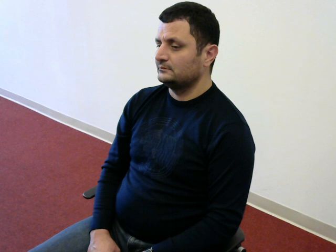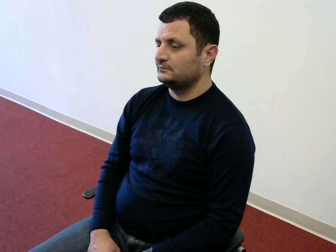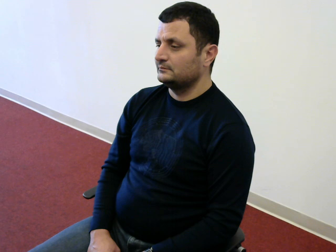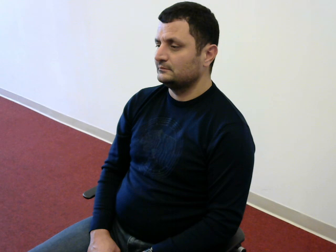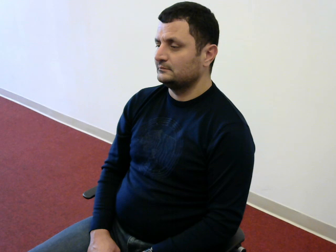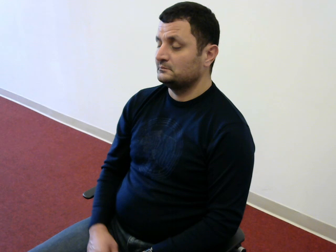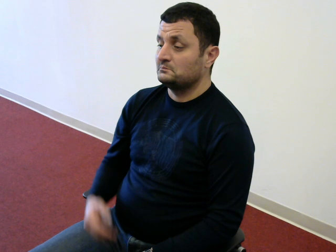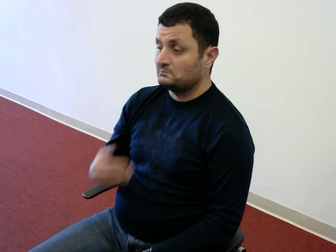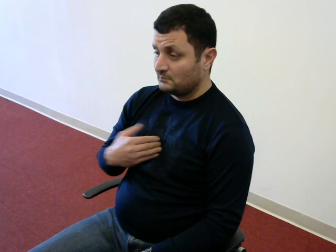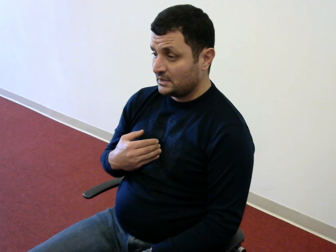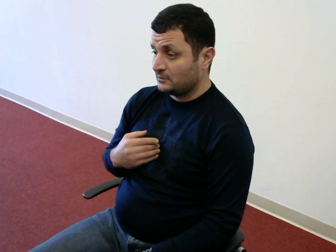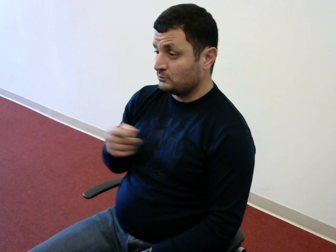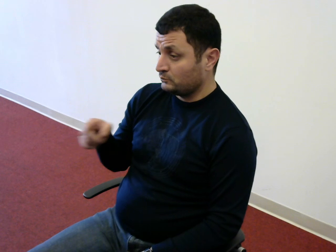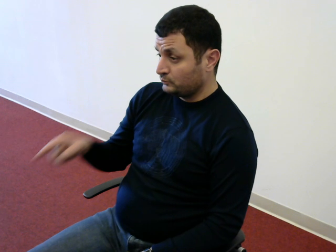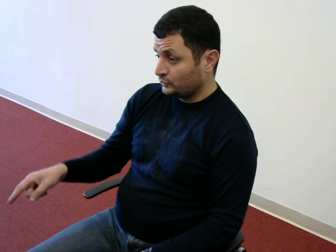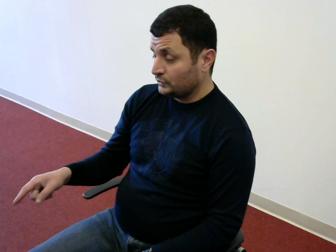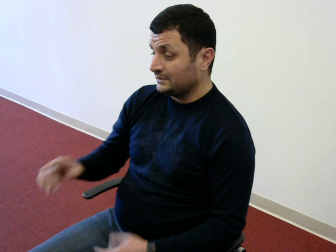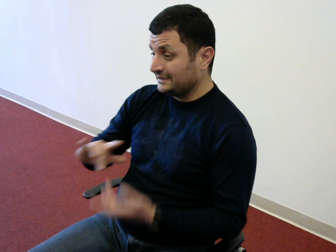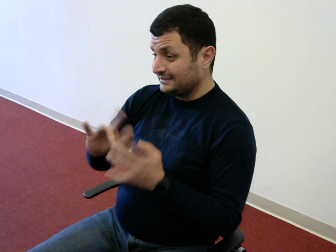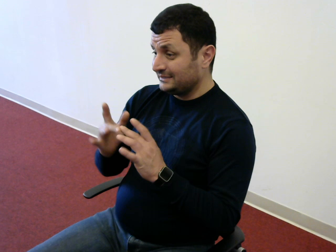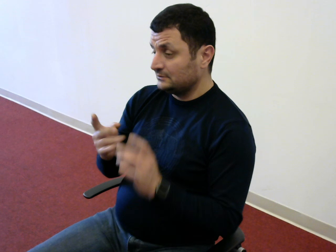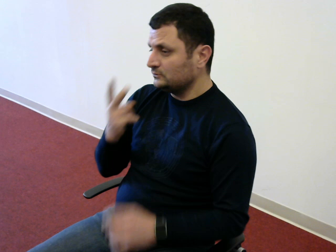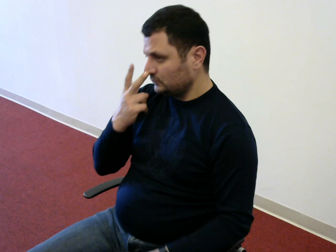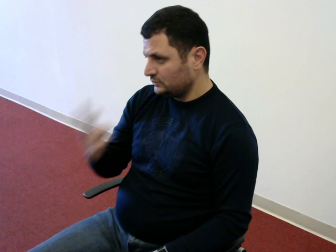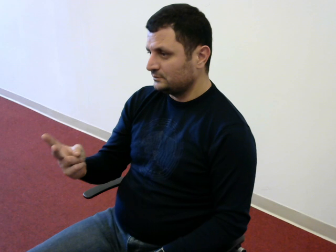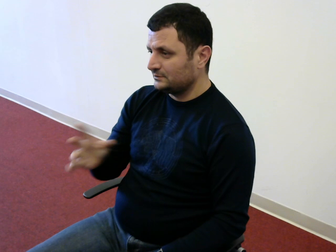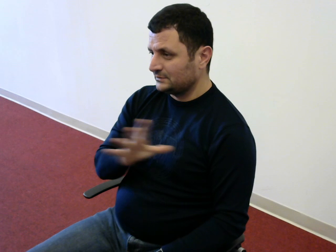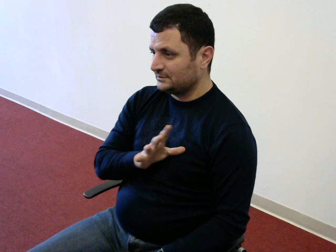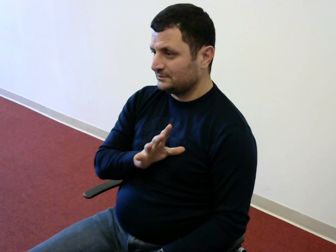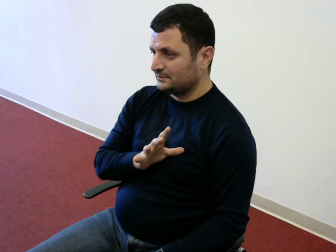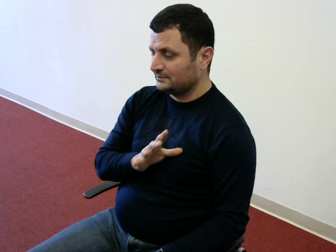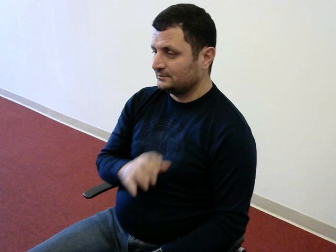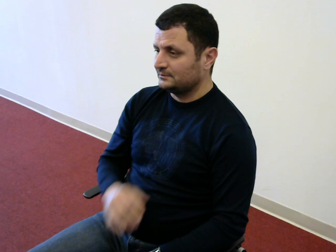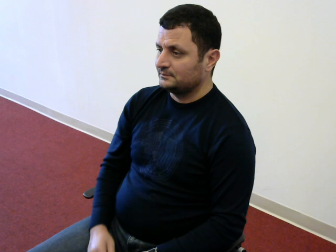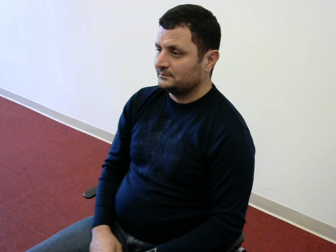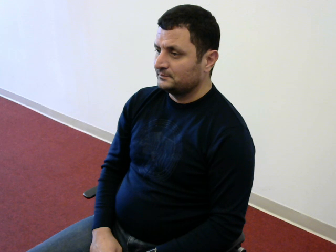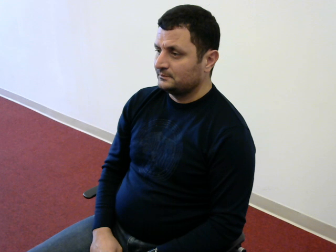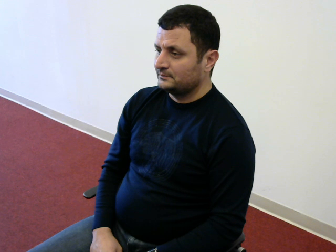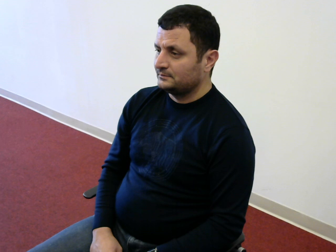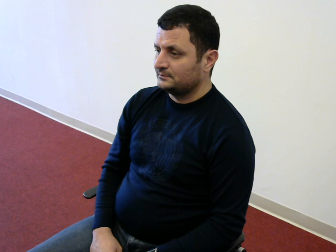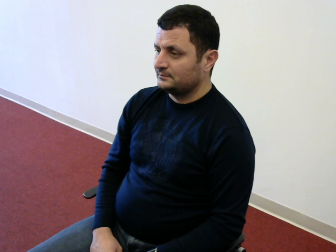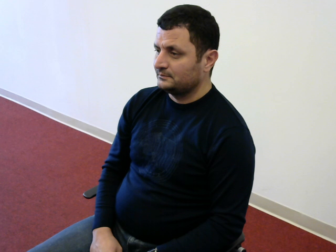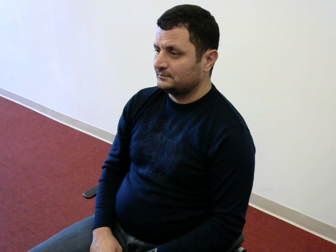Mən bunu internetdə görmüşəm